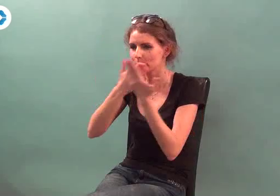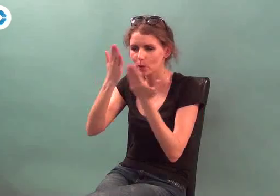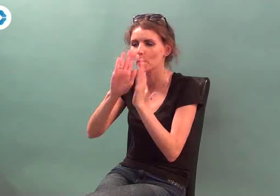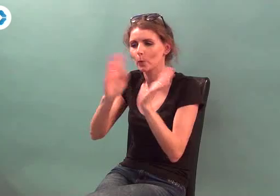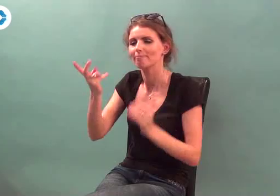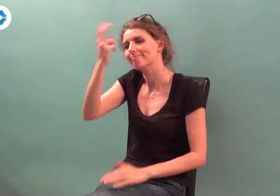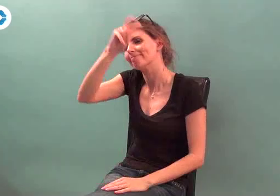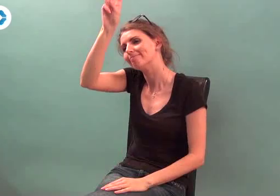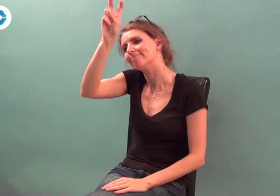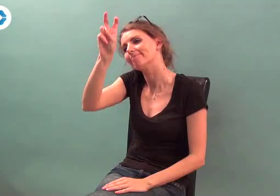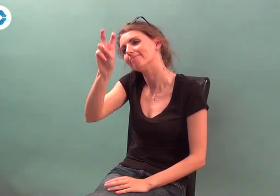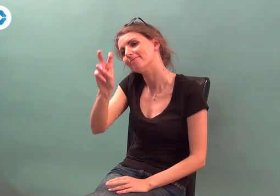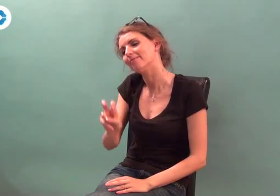Kończy i jedzie windą na dół.